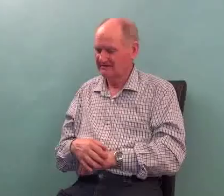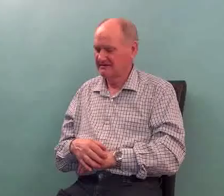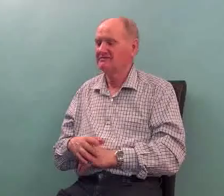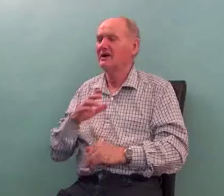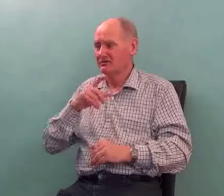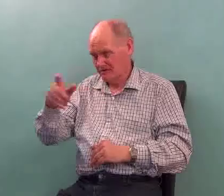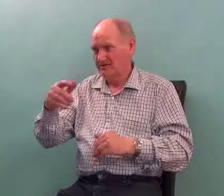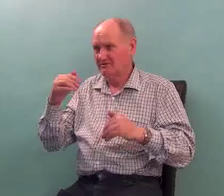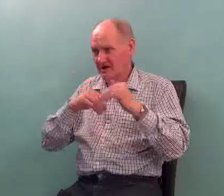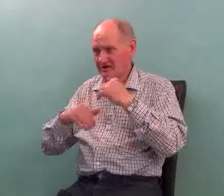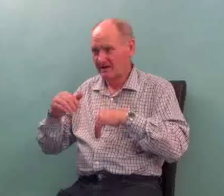Czy ty byłeś w górach?